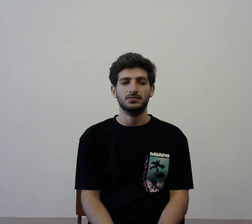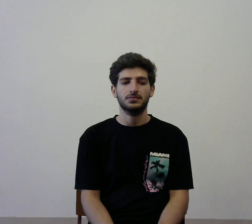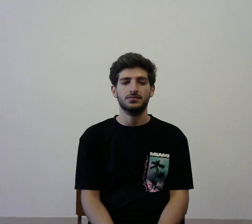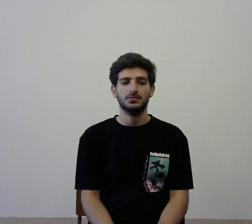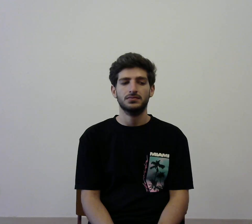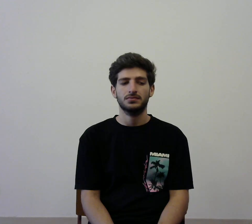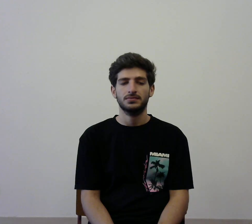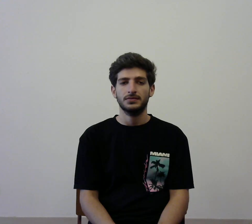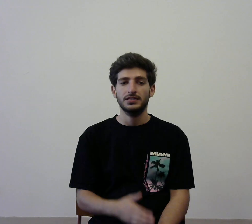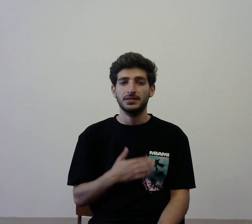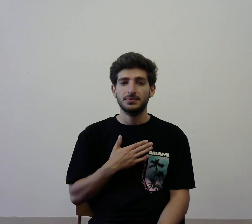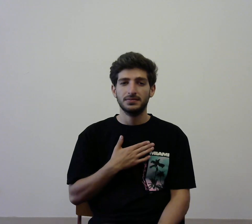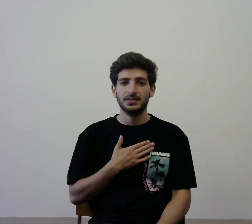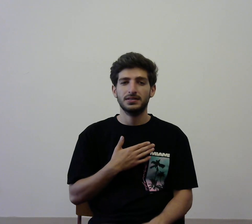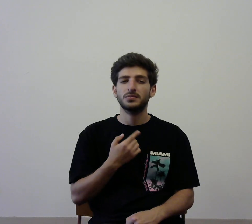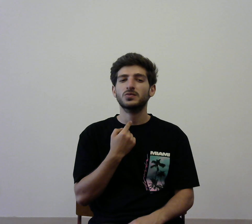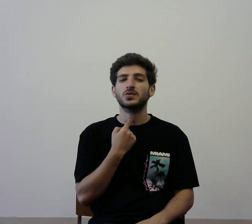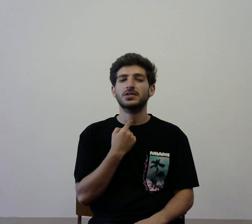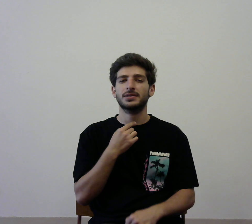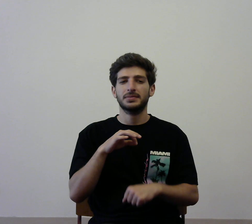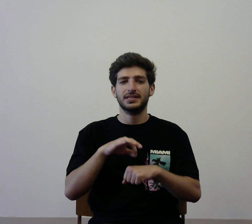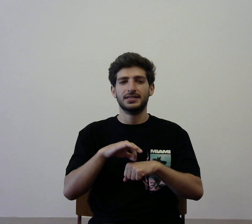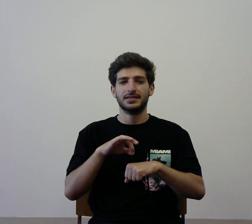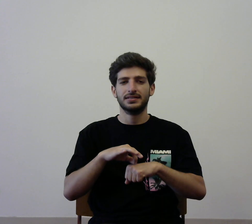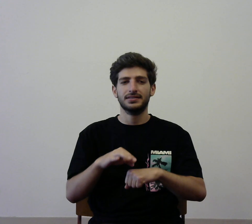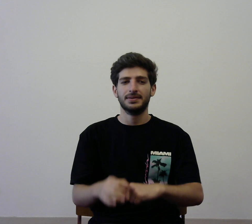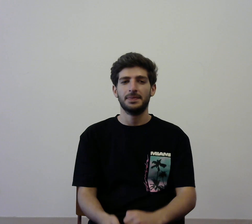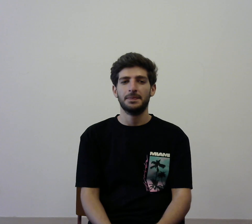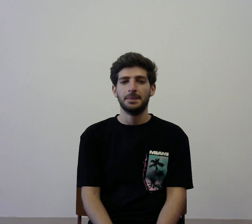Mənim boğazım ağrıyır